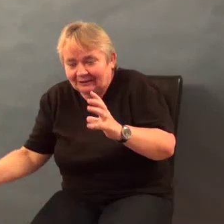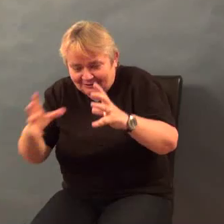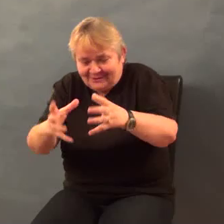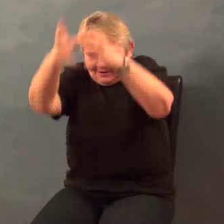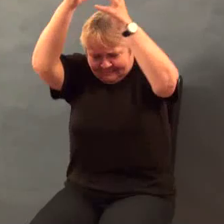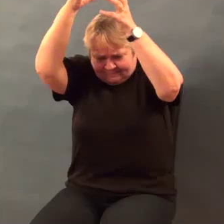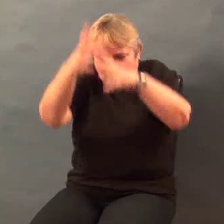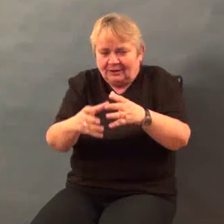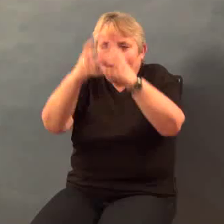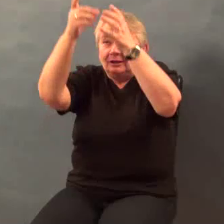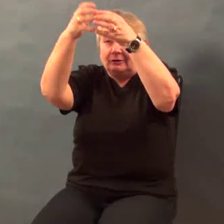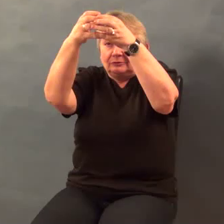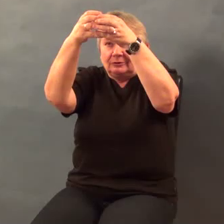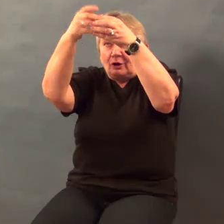Ptak wziął kulę i wrzucił do rynny.